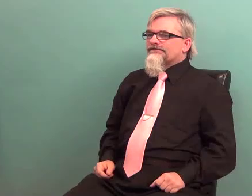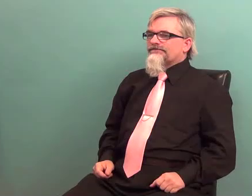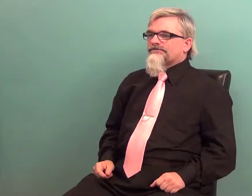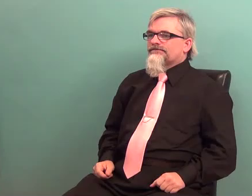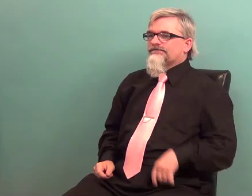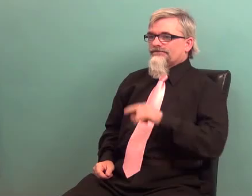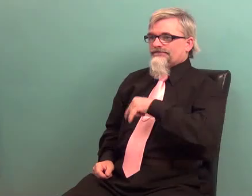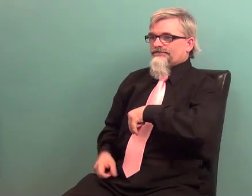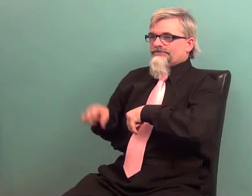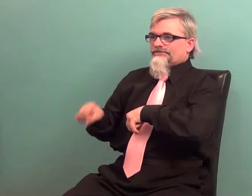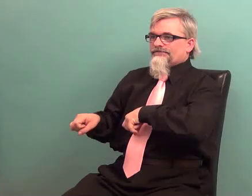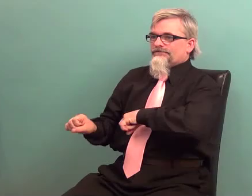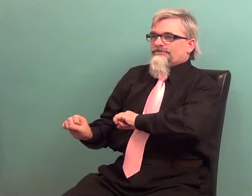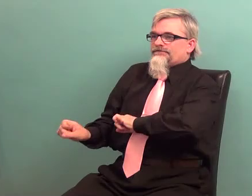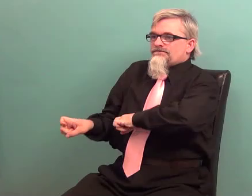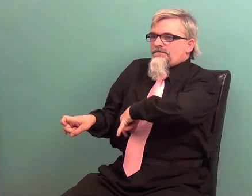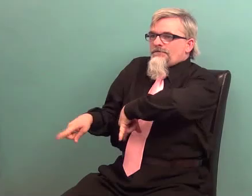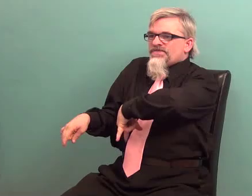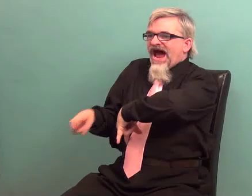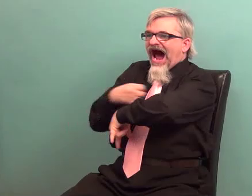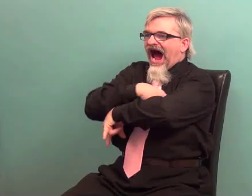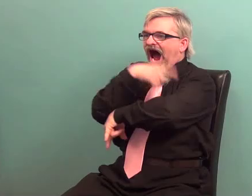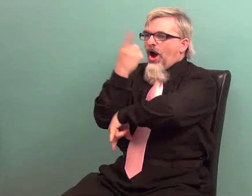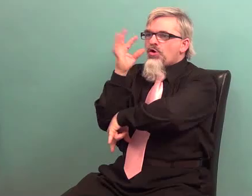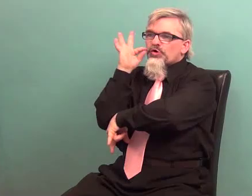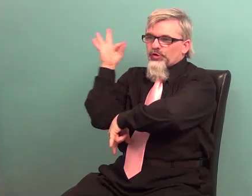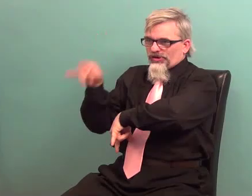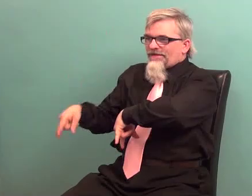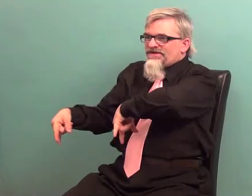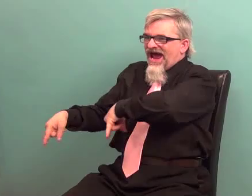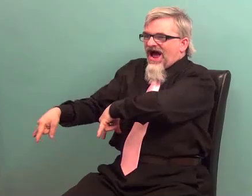Idzie kot.